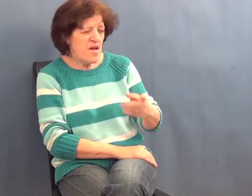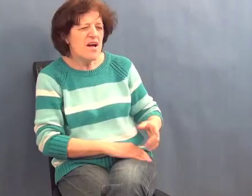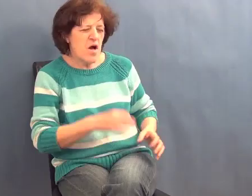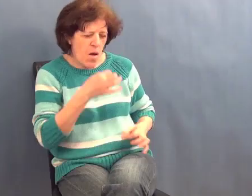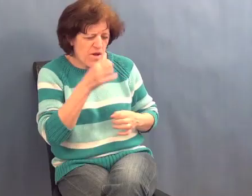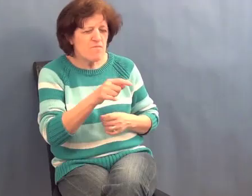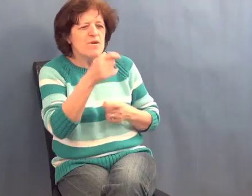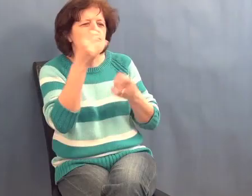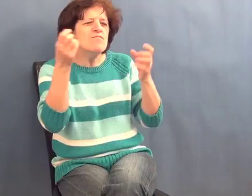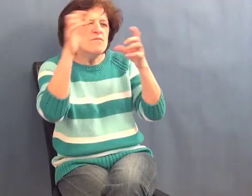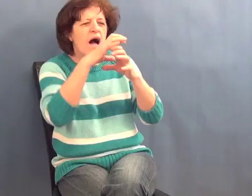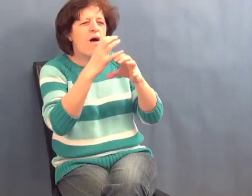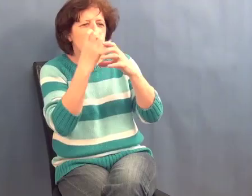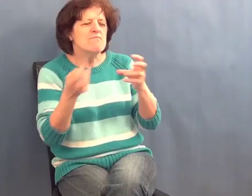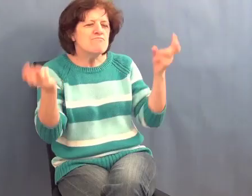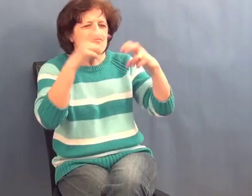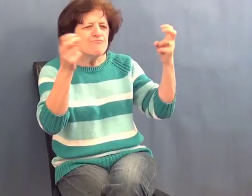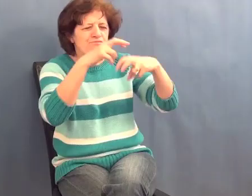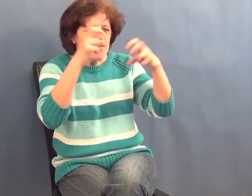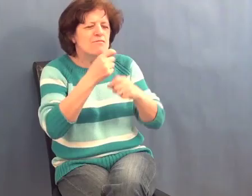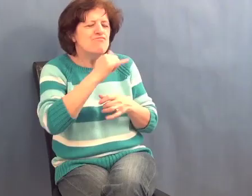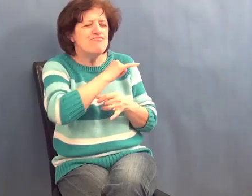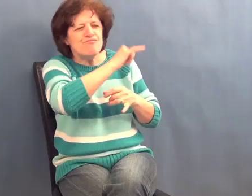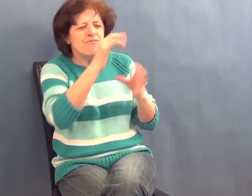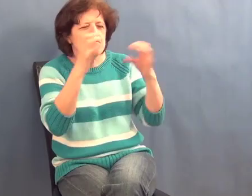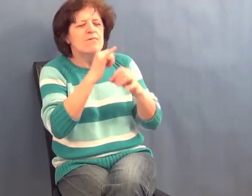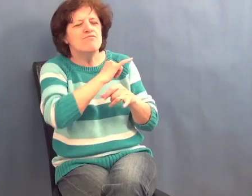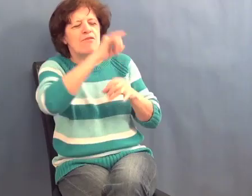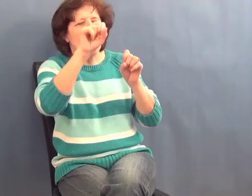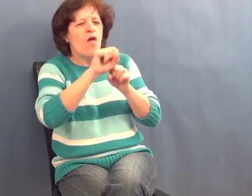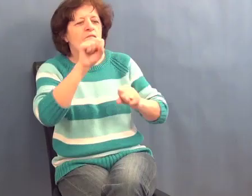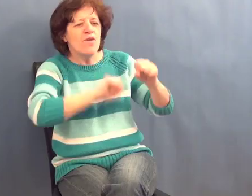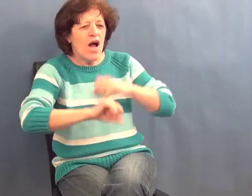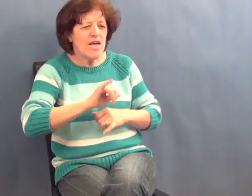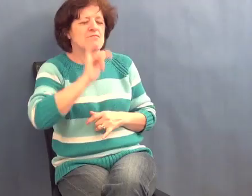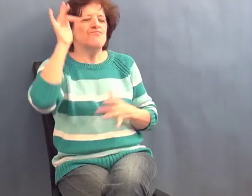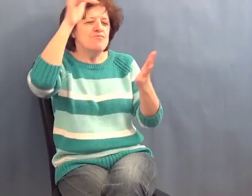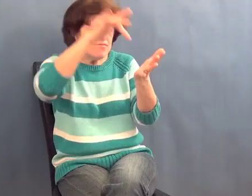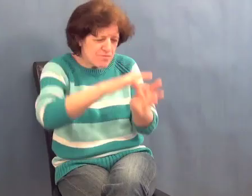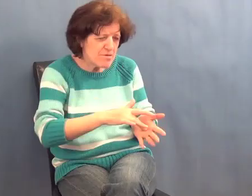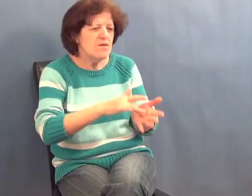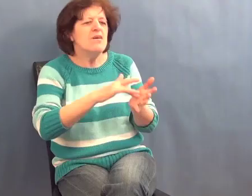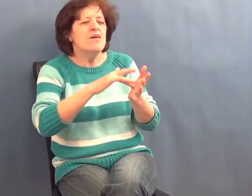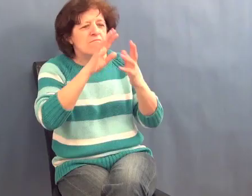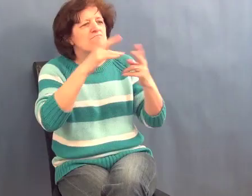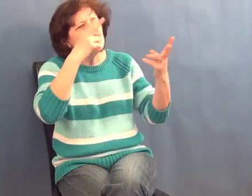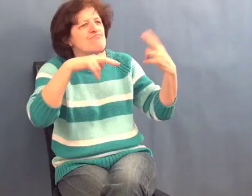Wycieczka wsiadła do autobusu, dojechała na miejsce, do Włoch, zwiedzają miasto.